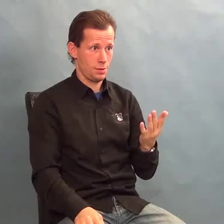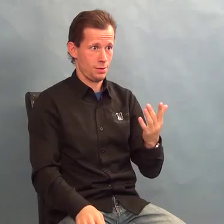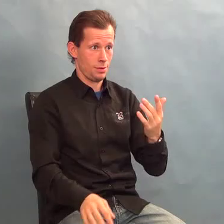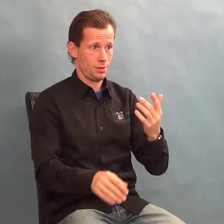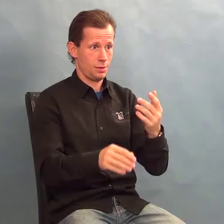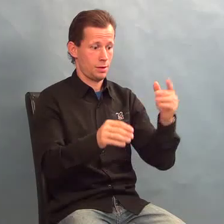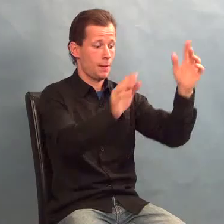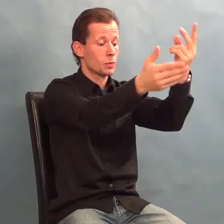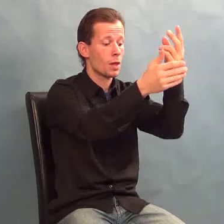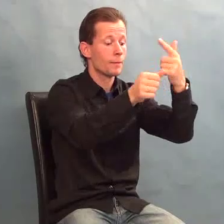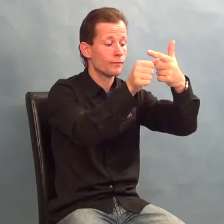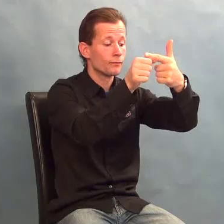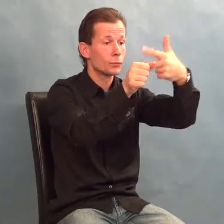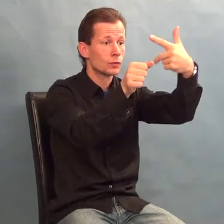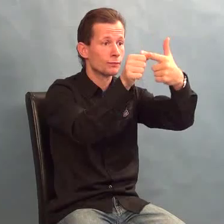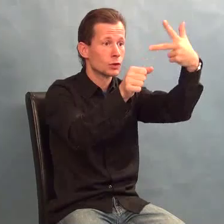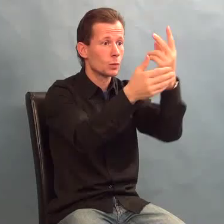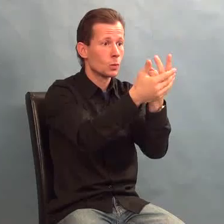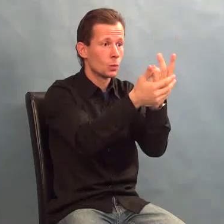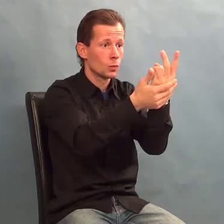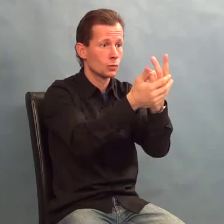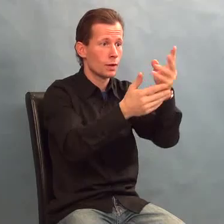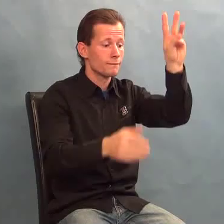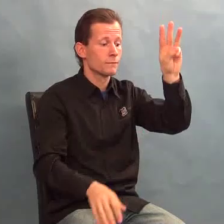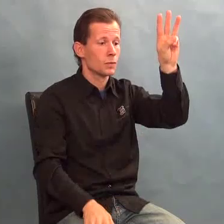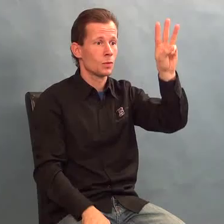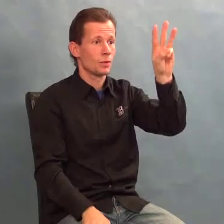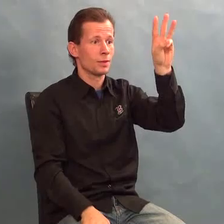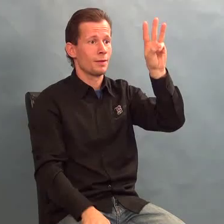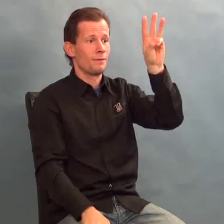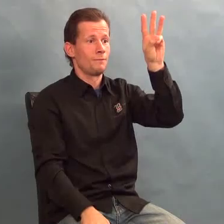Dwudziestego trzeciego lutego, wtorek.